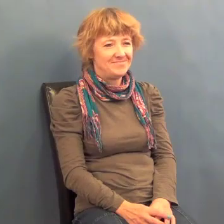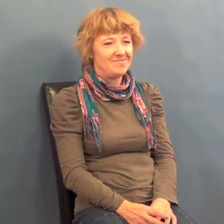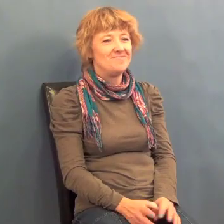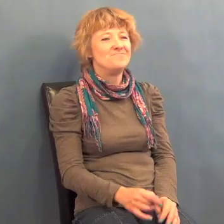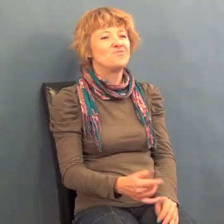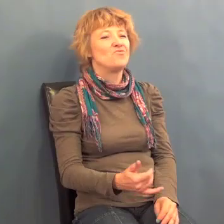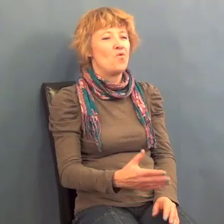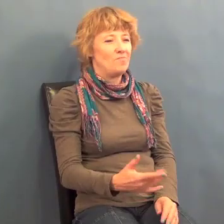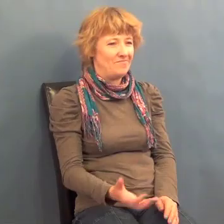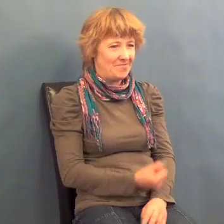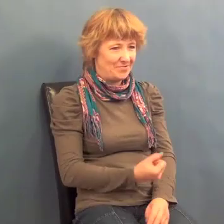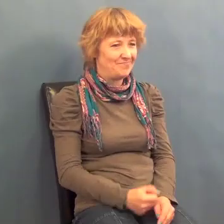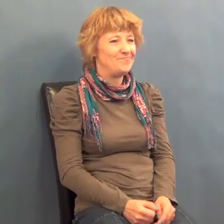Tak, łatwo jest je zabrać.